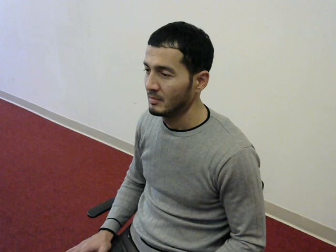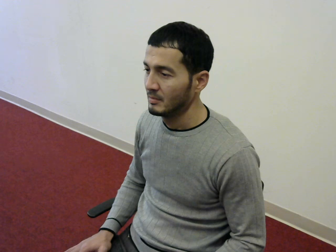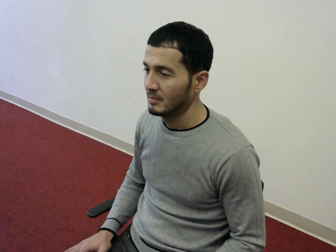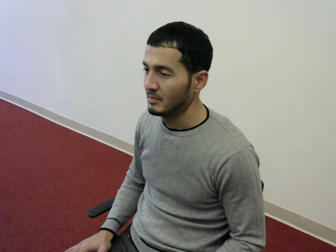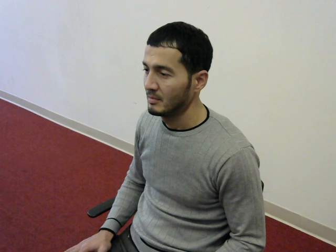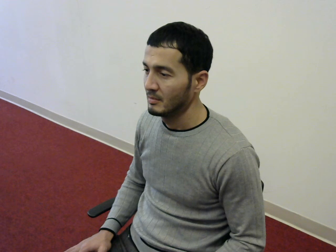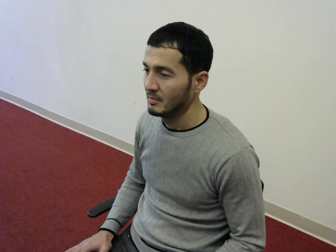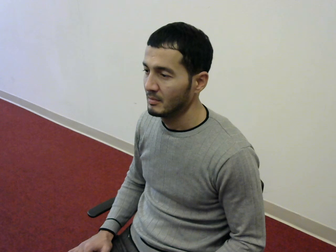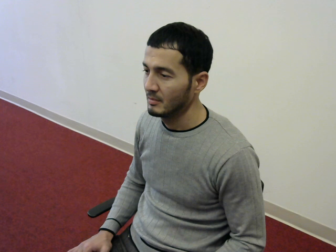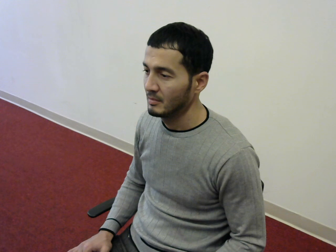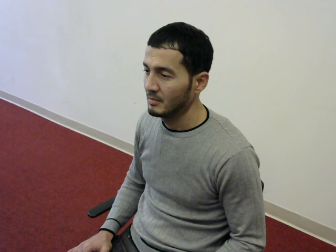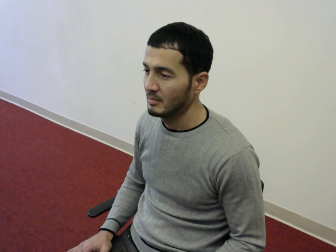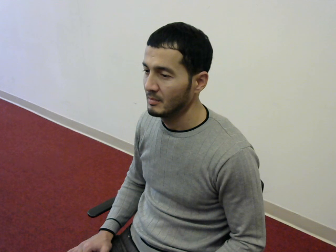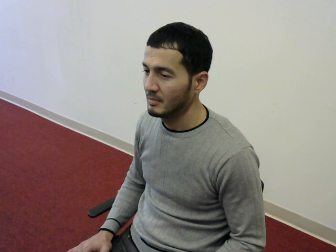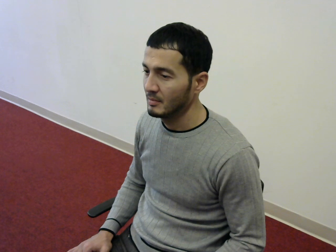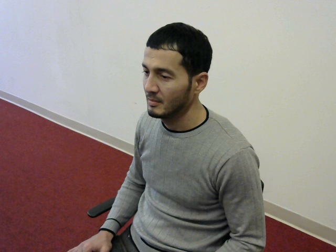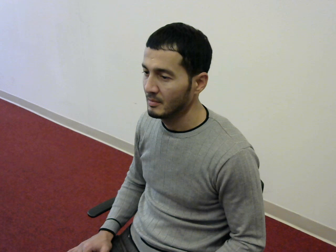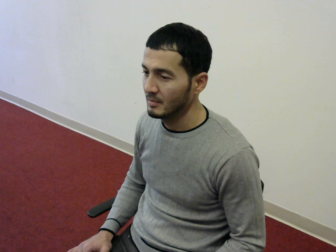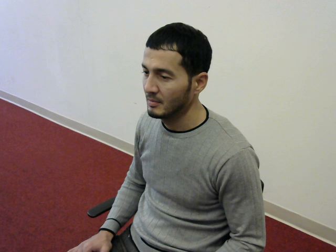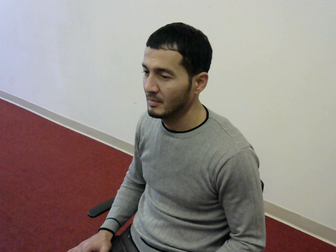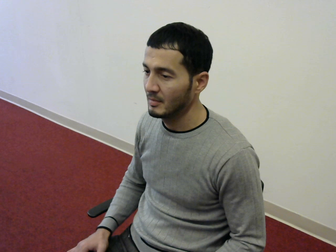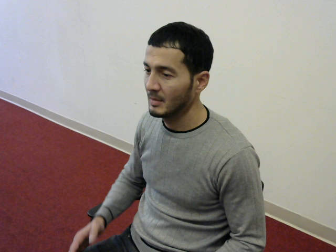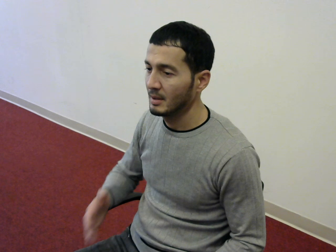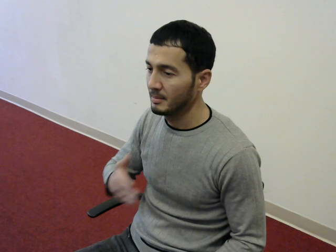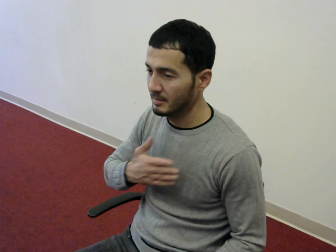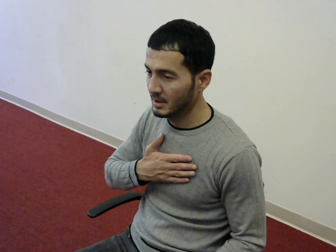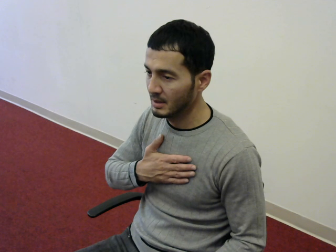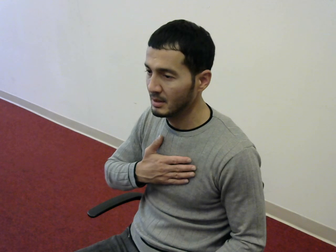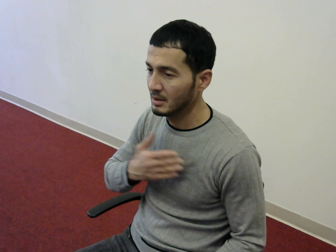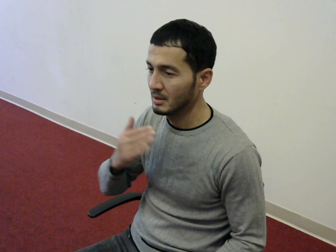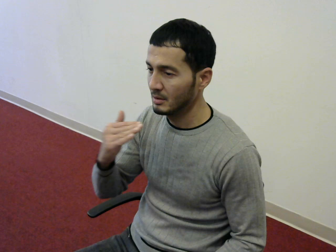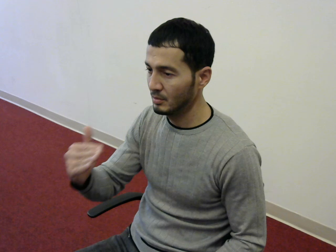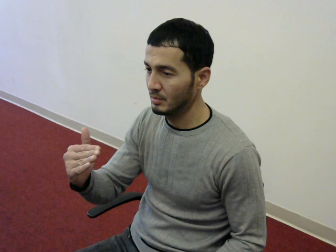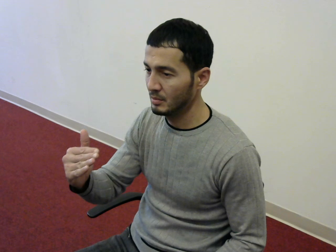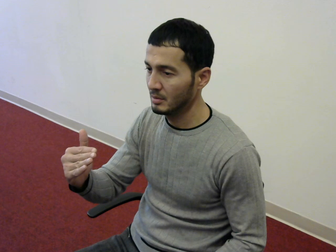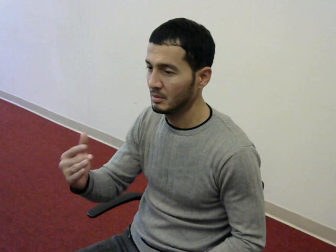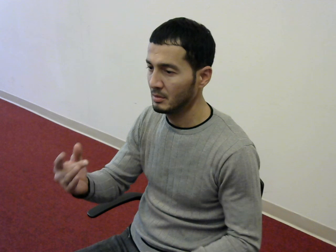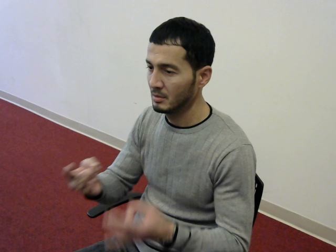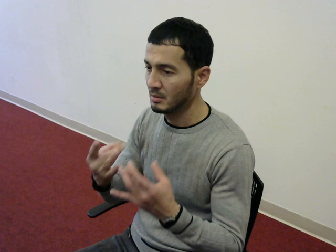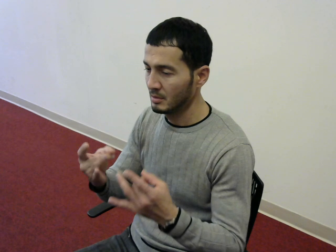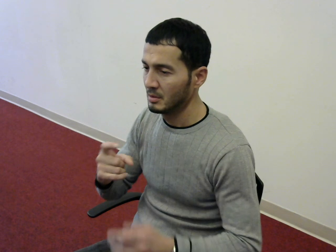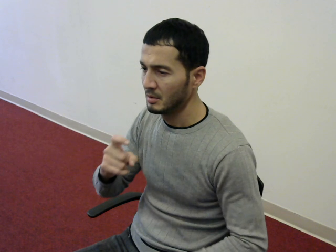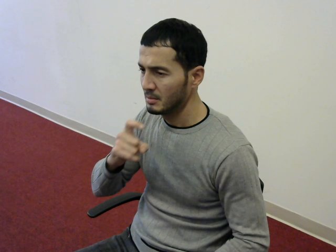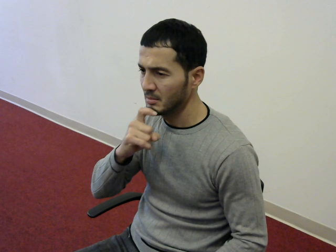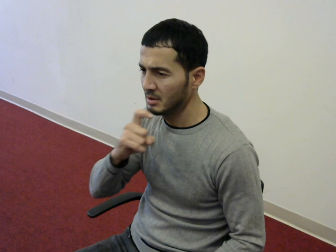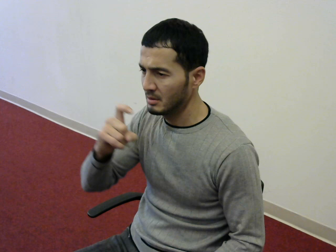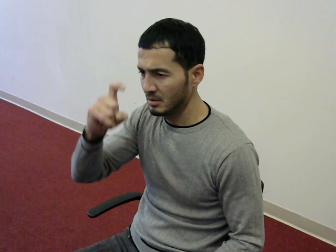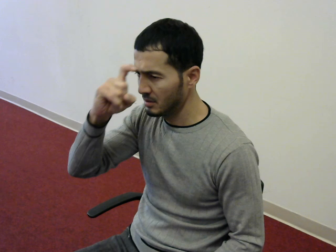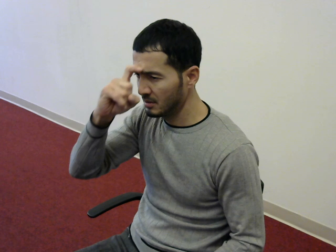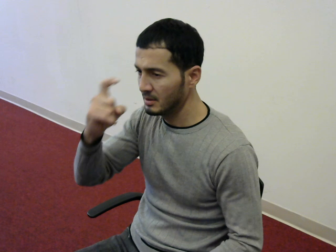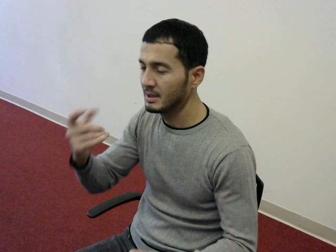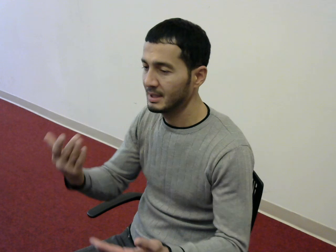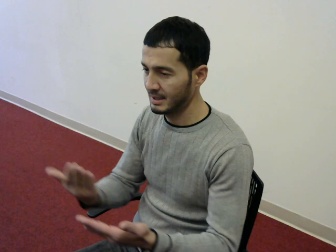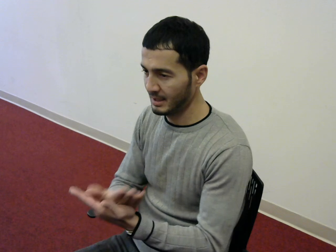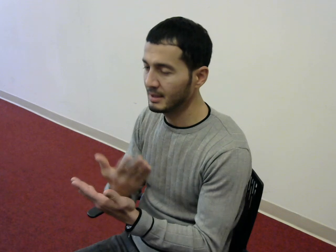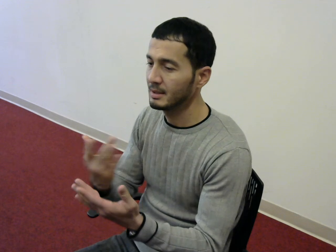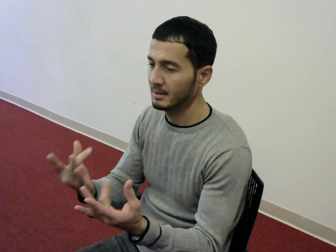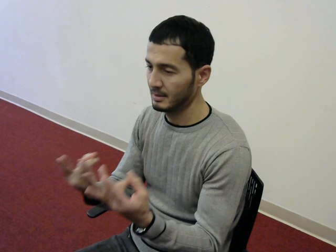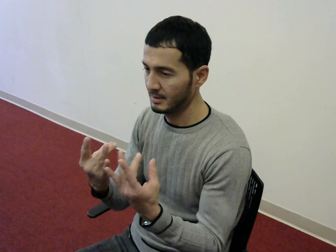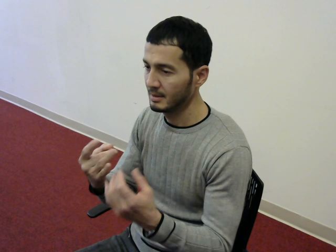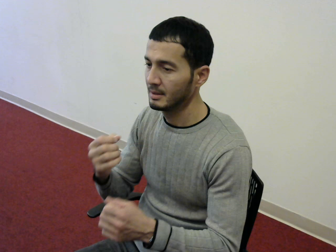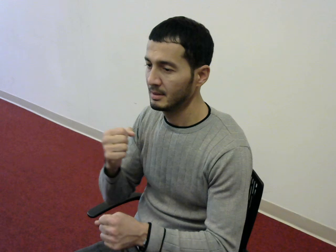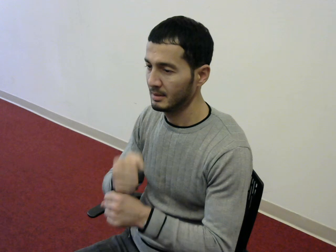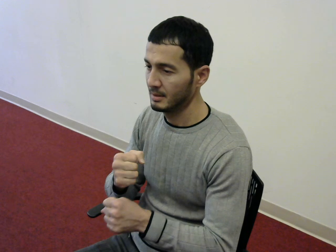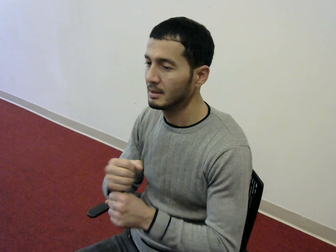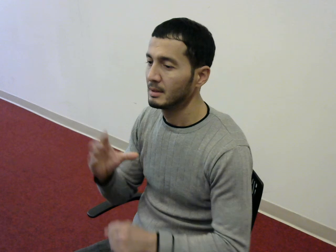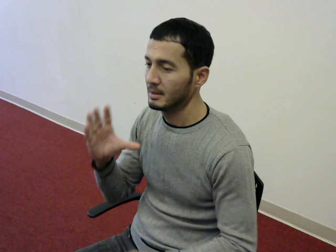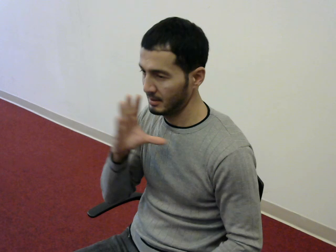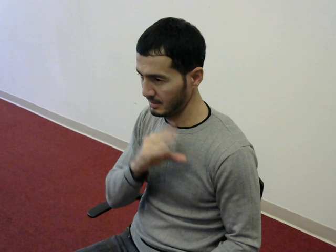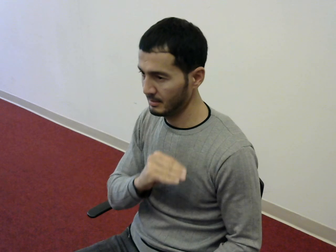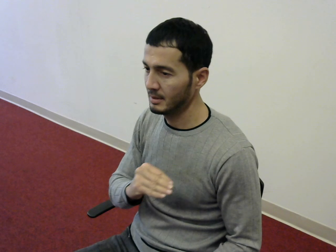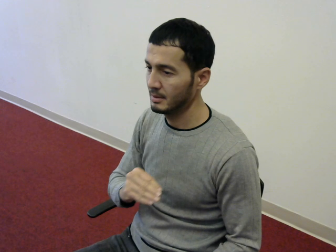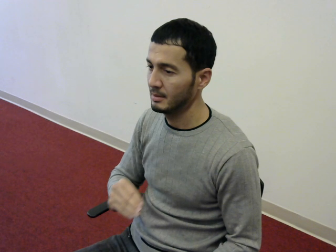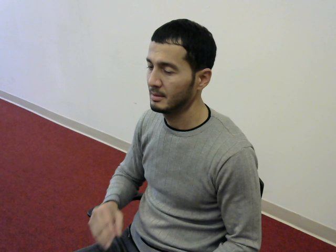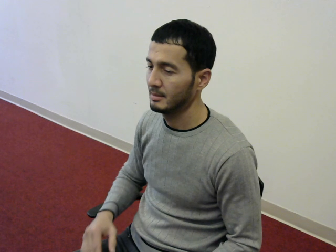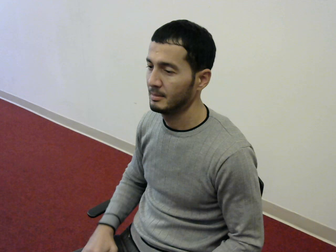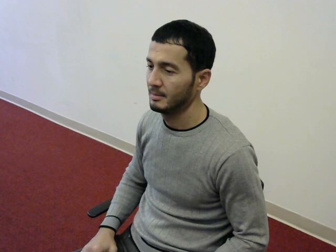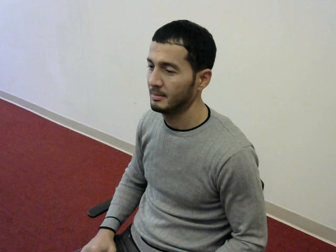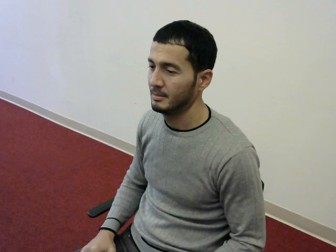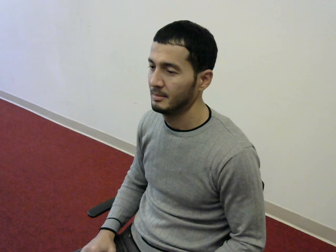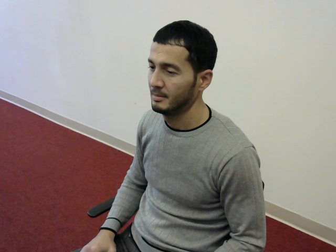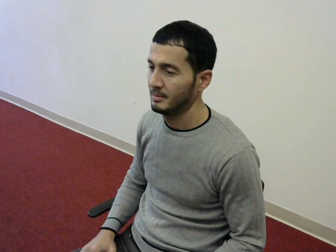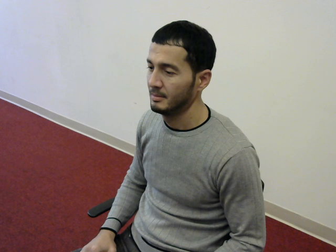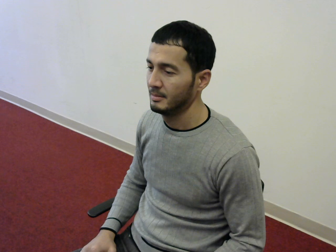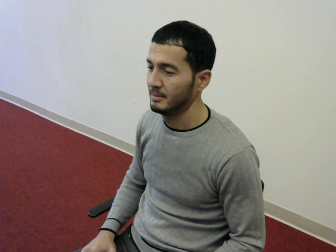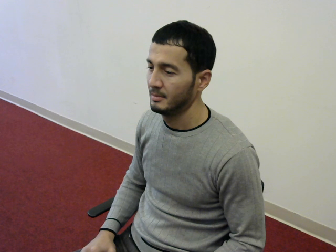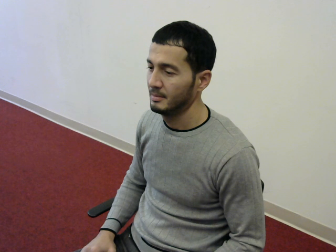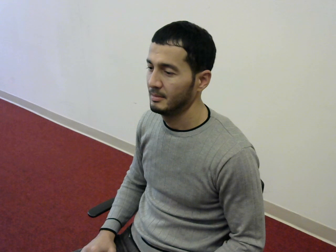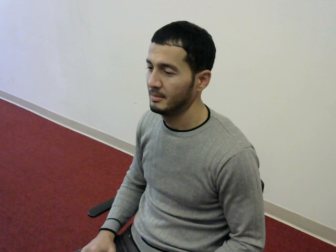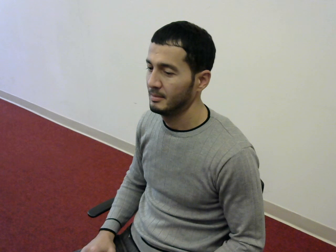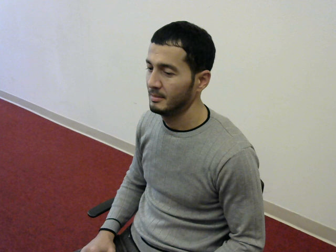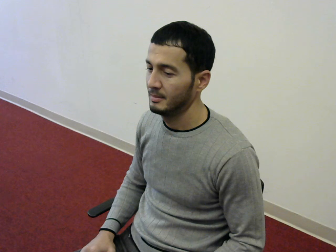Mən sizin dediklərinizi başa düşmədim, yenidən izah edə bilərsinizmi?